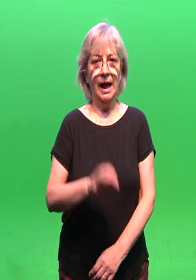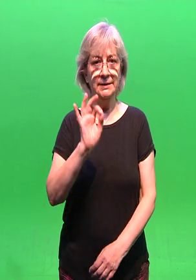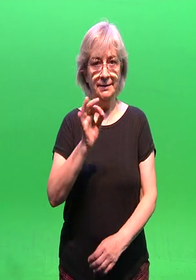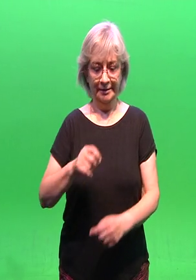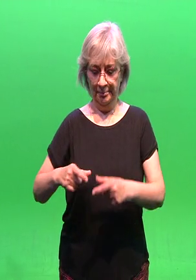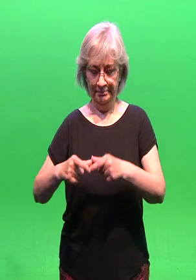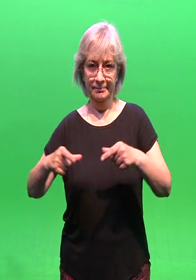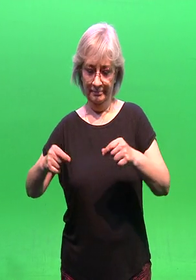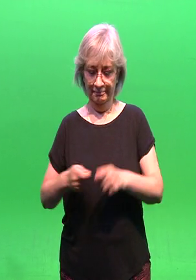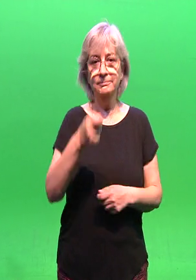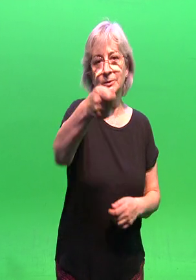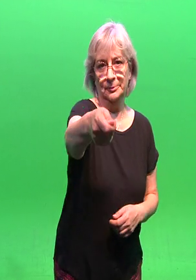Sí, aquí tens.